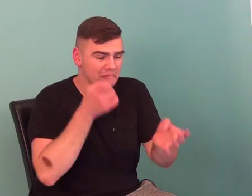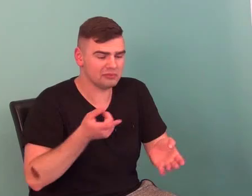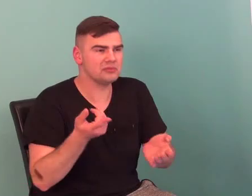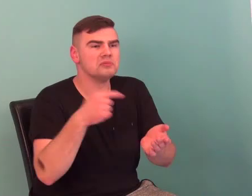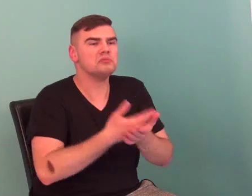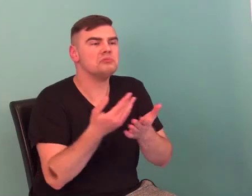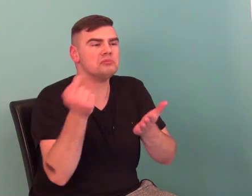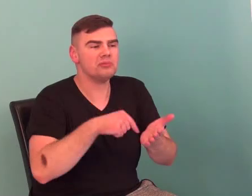Dlaczego nie przychodzisz?